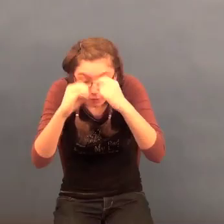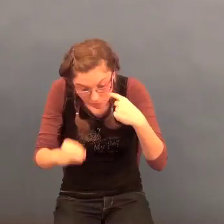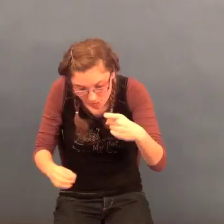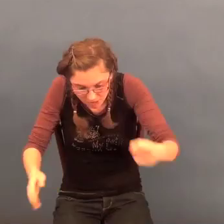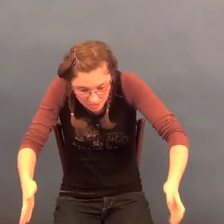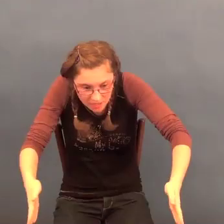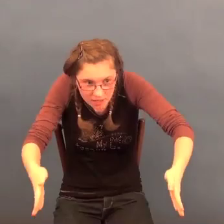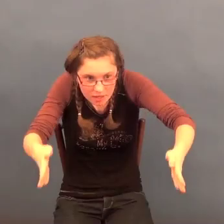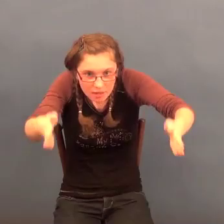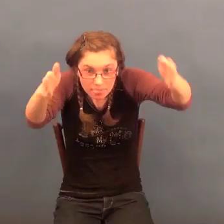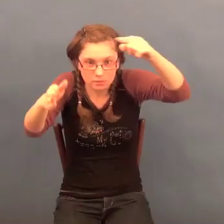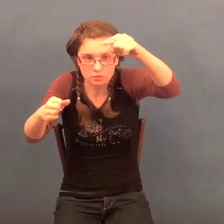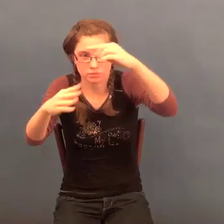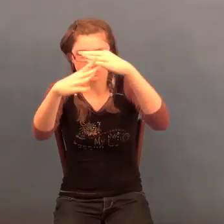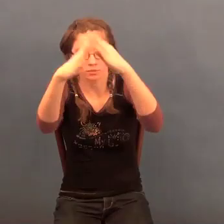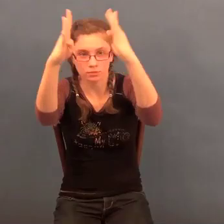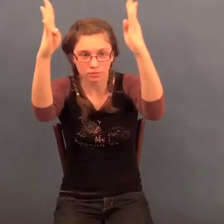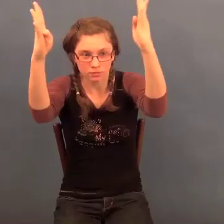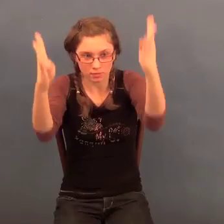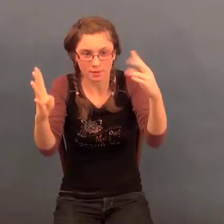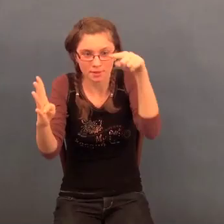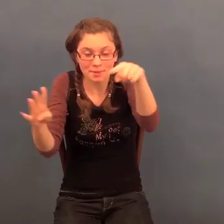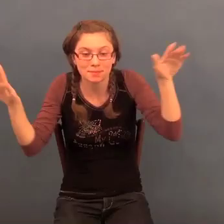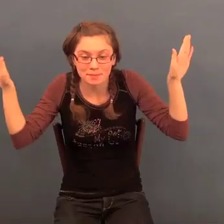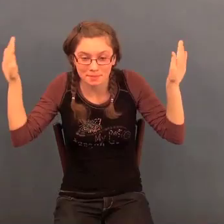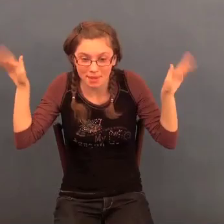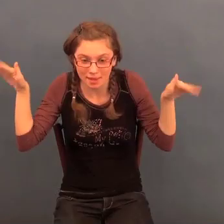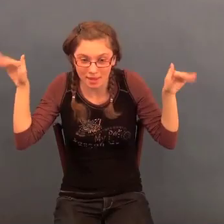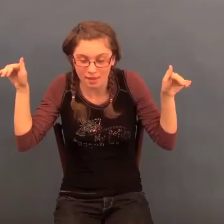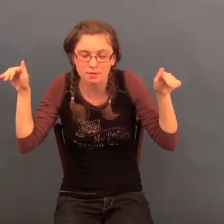Zauważa, że w bloku naprzeciwko, w klatce jest ptak.